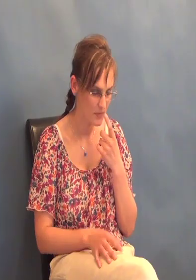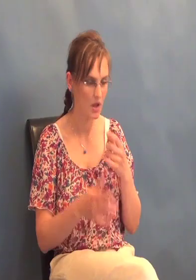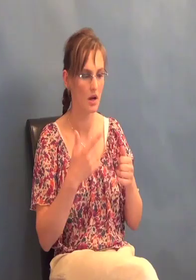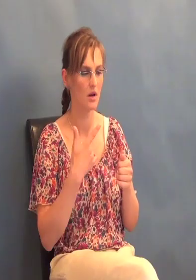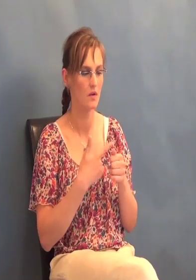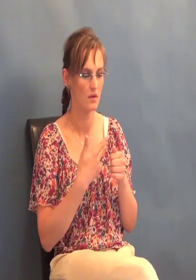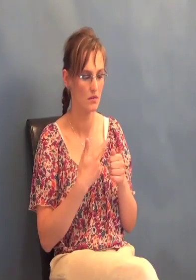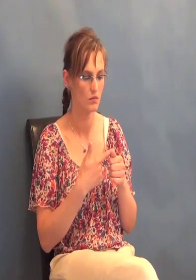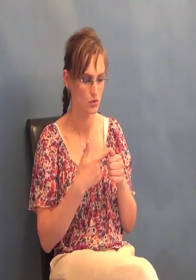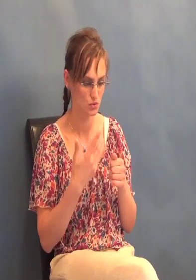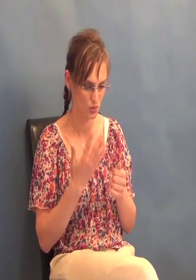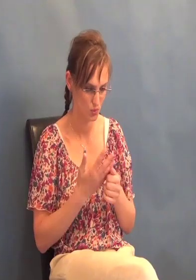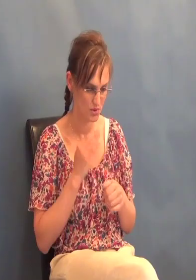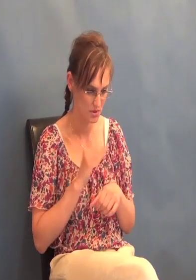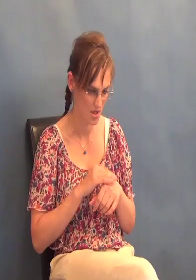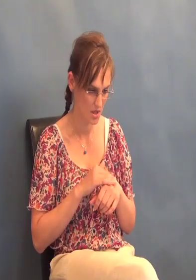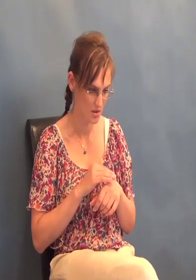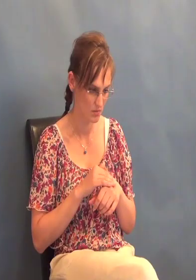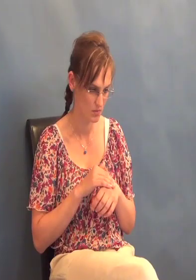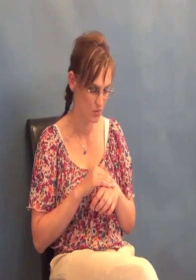Dwudziestego już jestem umówiona.